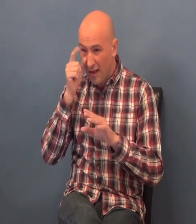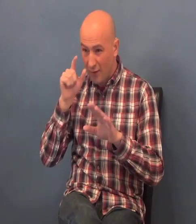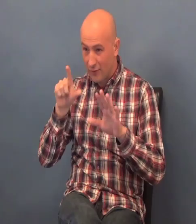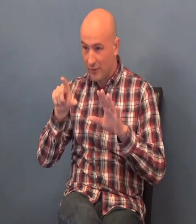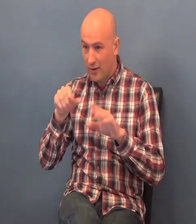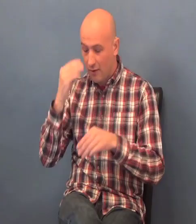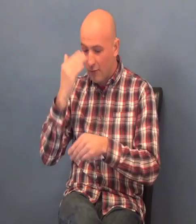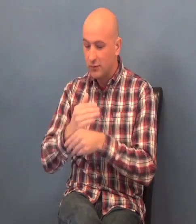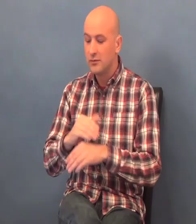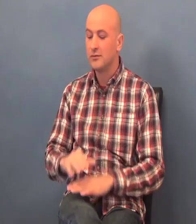Wieczorem, o siódmej.